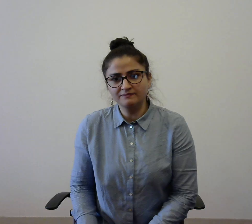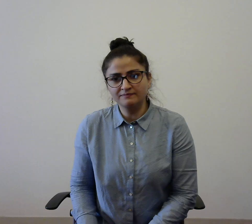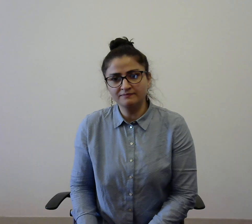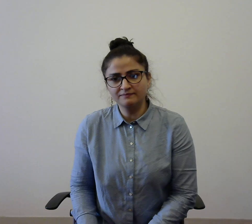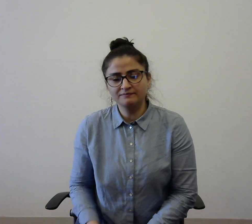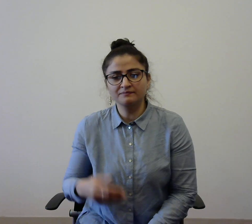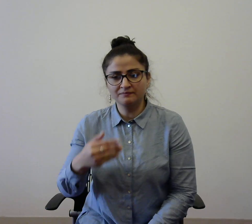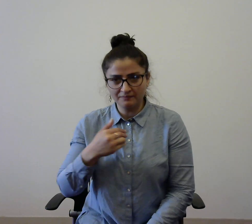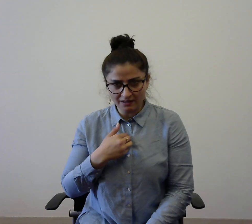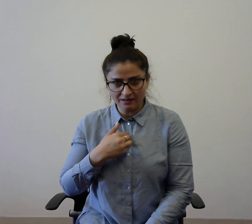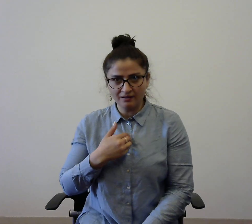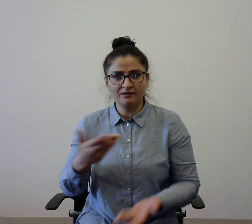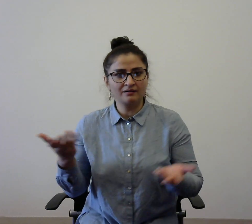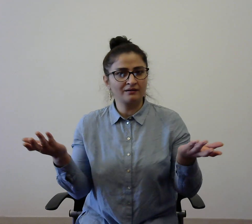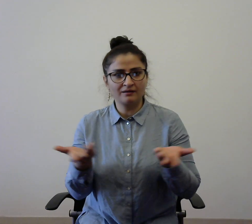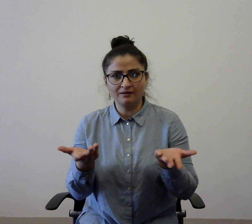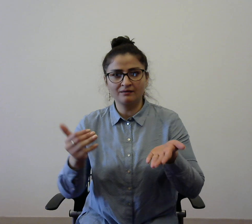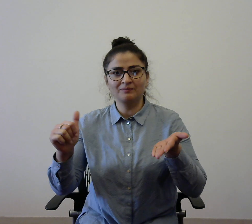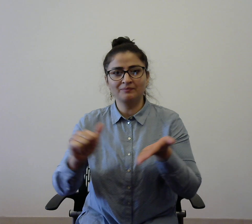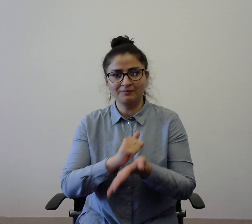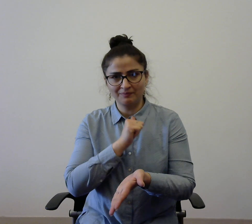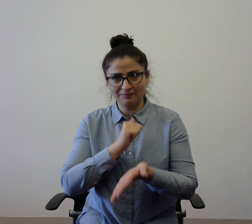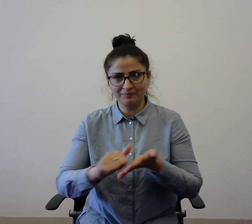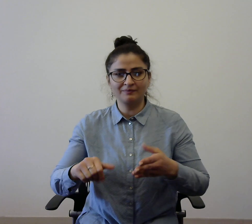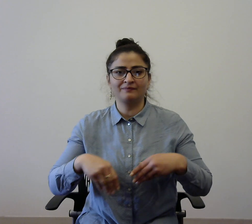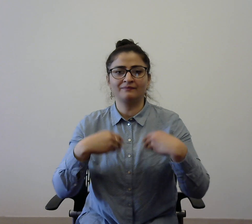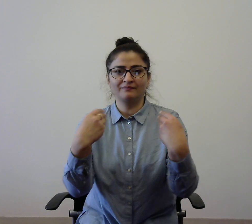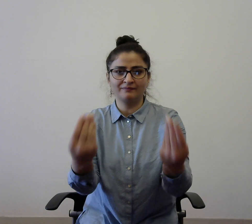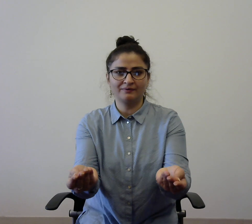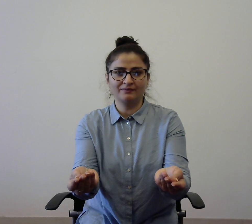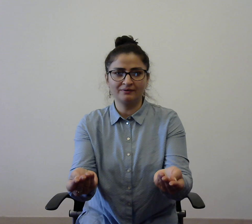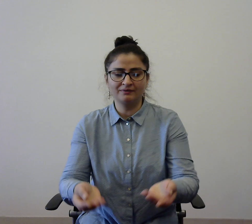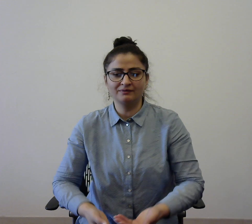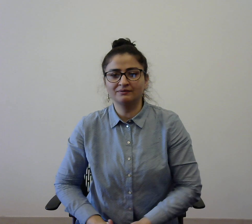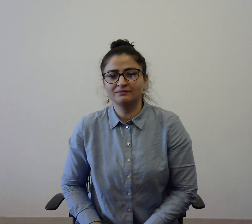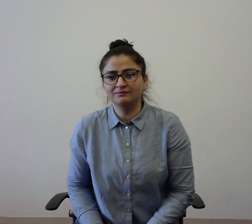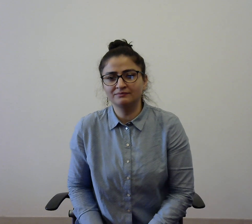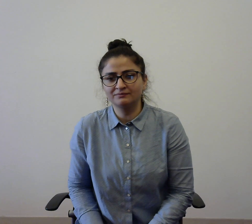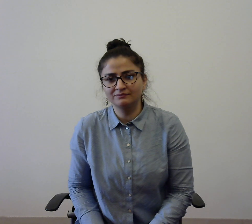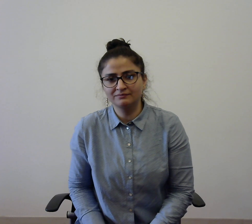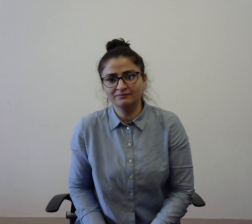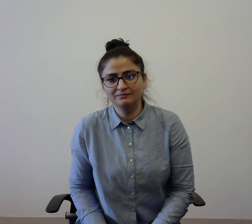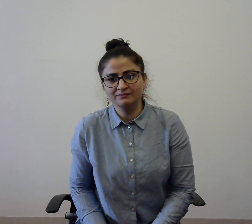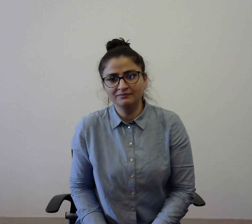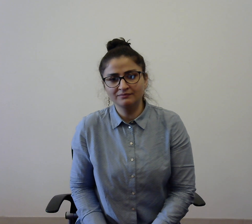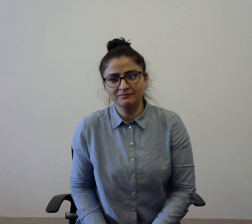Mən hansı sənədləri verməliyəm?